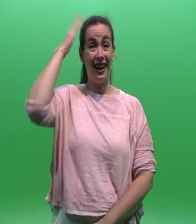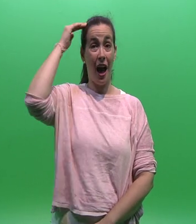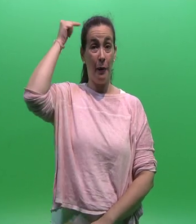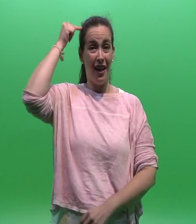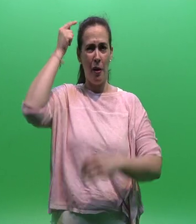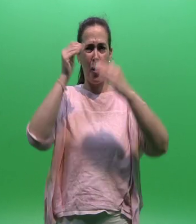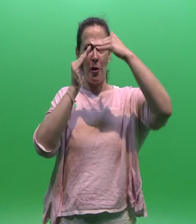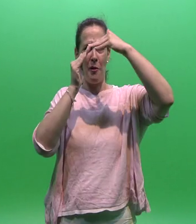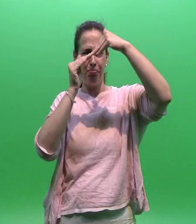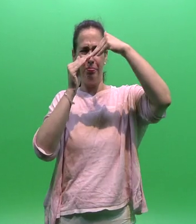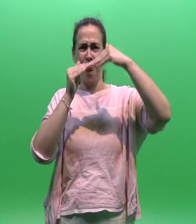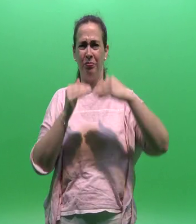Tinc el cap una mica enfonsat cap a dins.